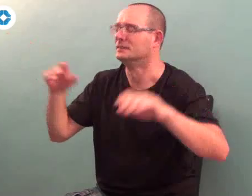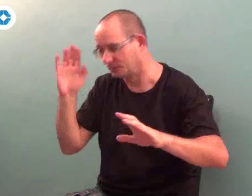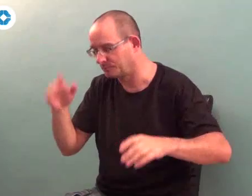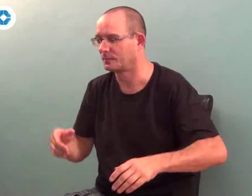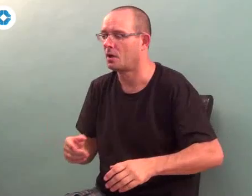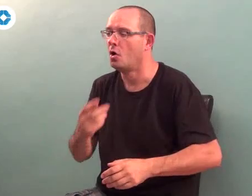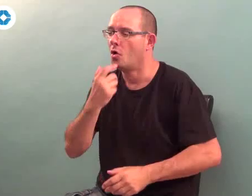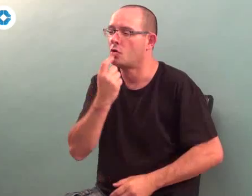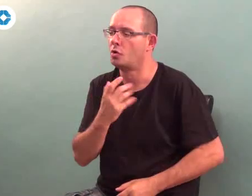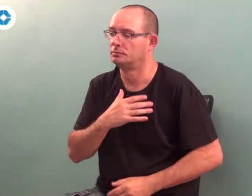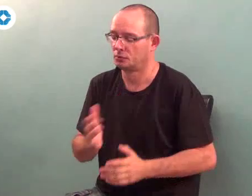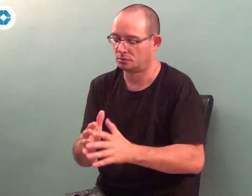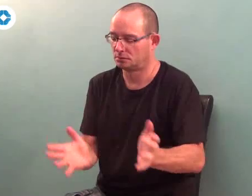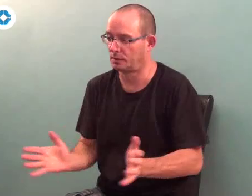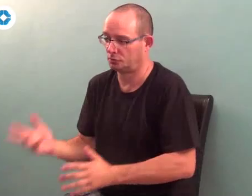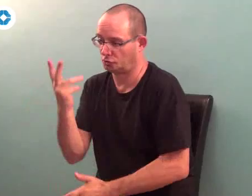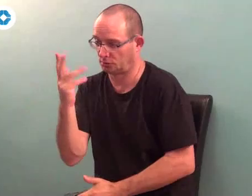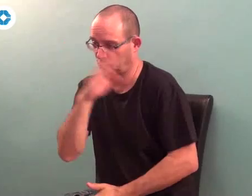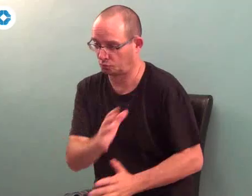Ma trzy kosze, trzy sztuki.